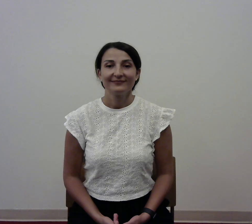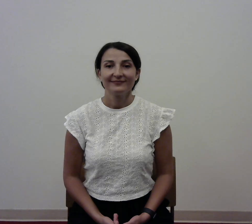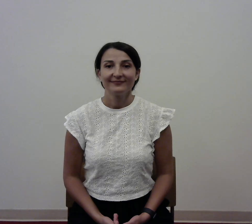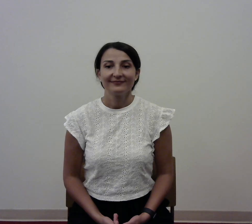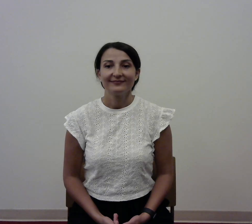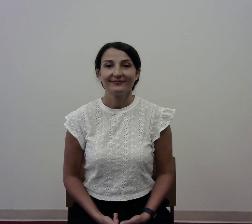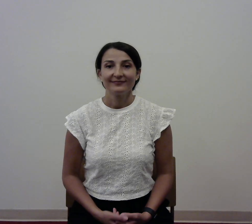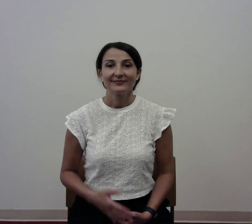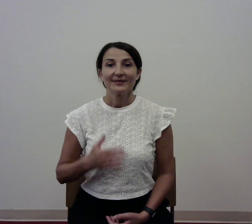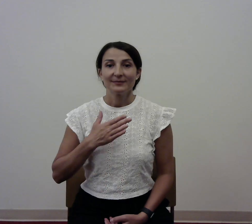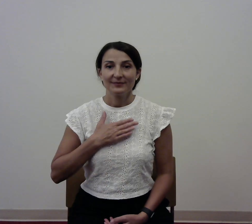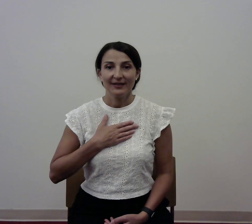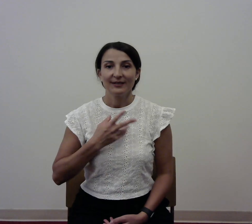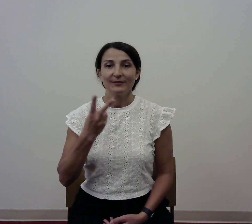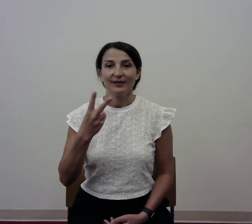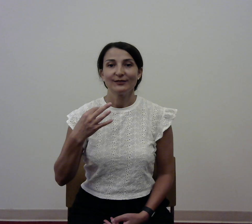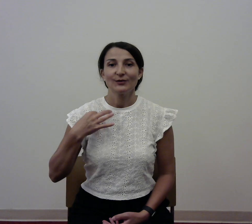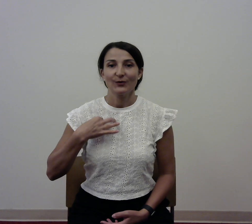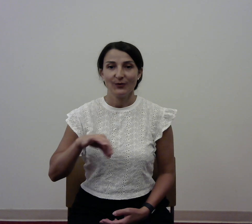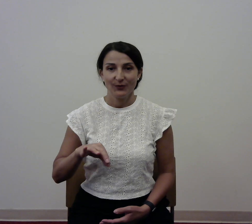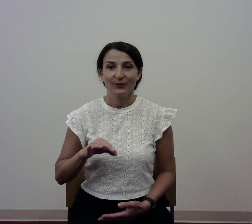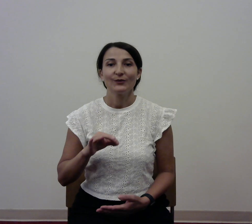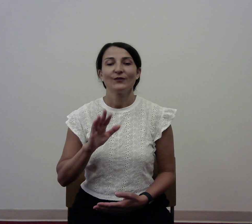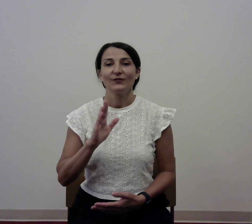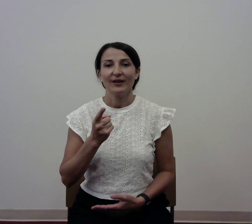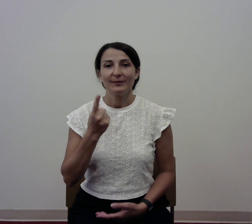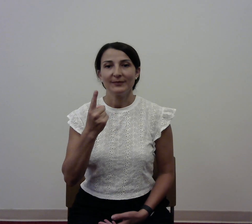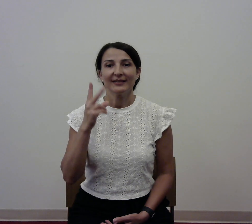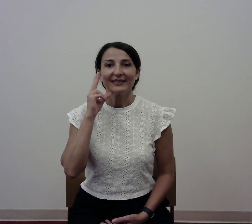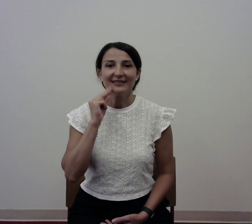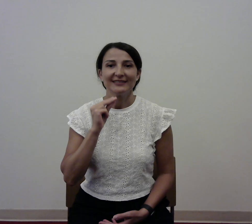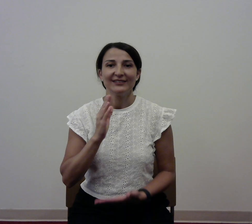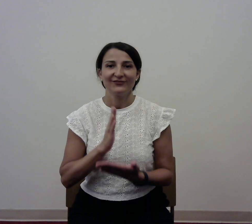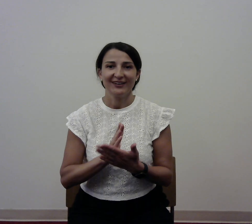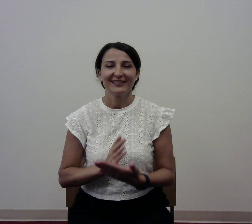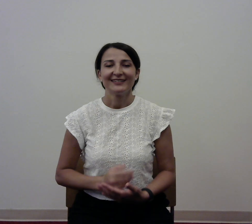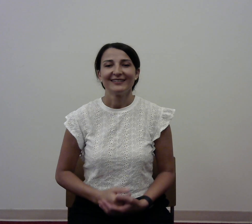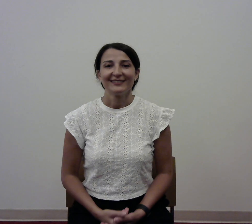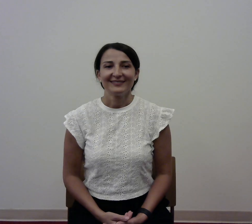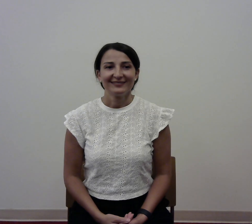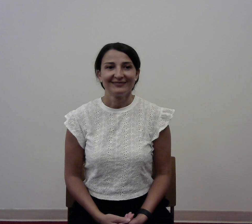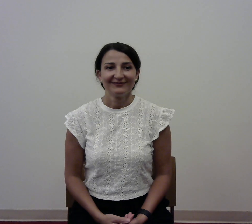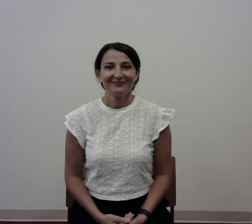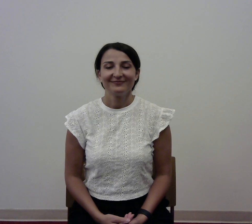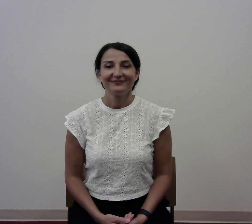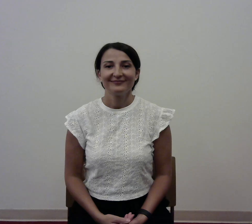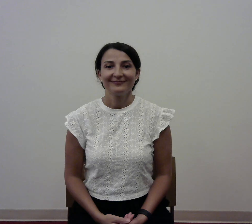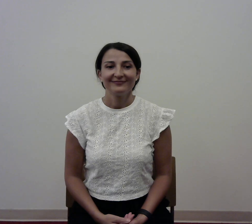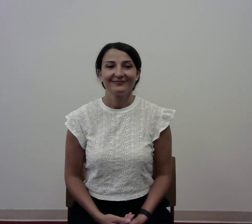Mənim 2 oğlum və 1 qızım var